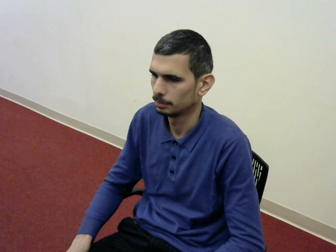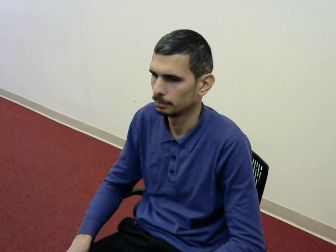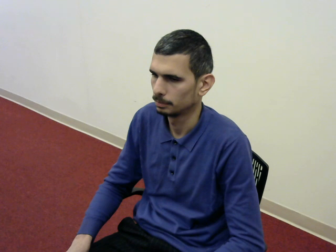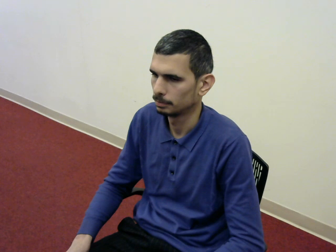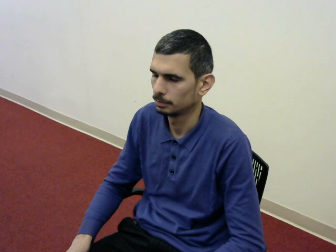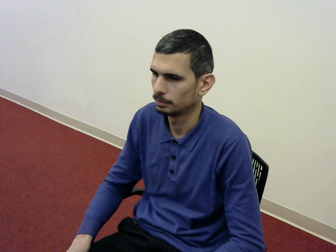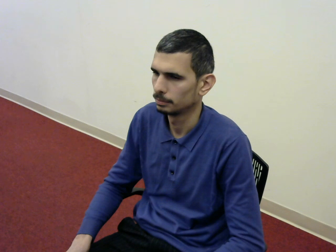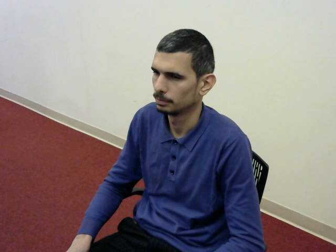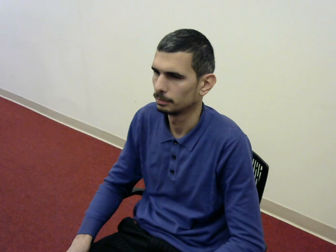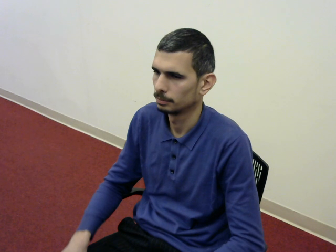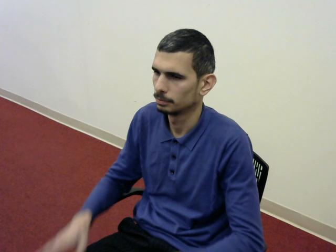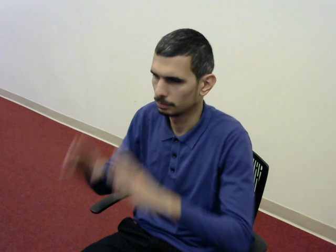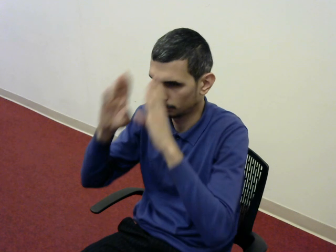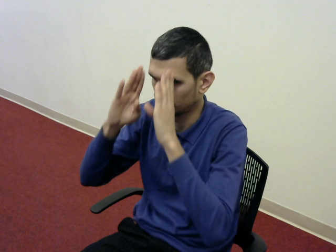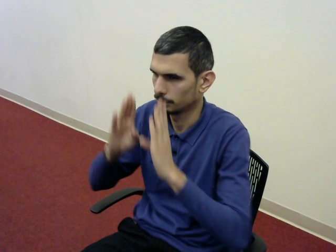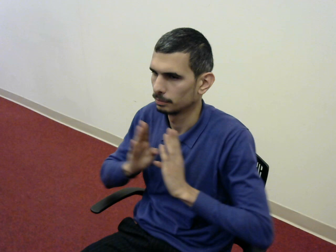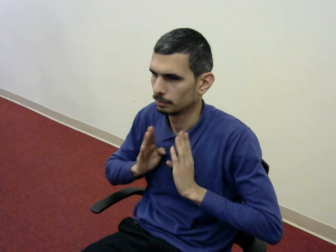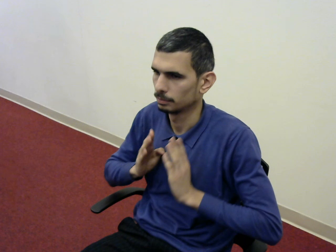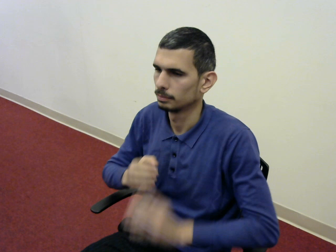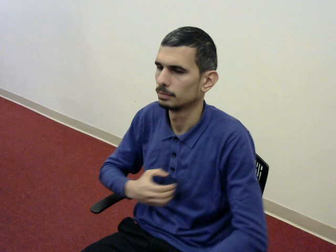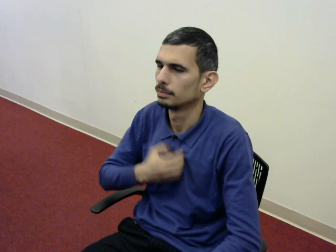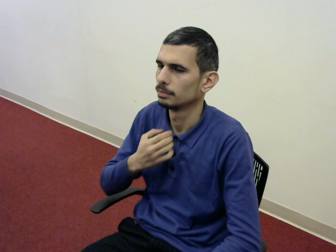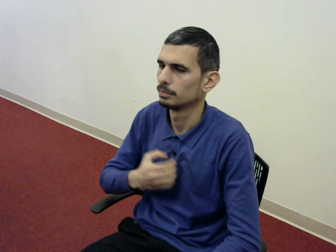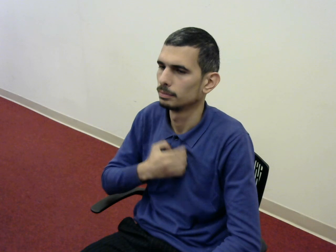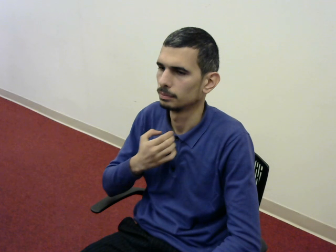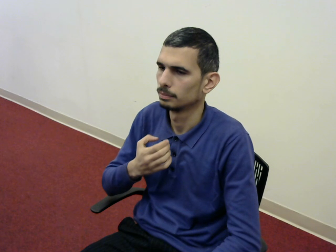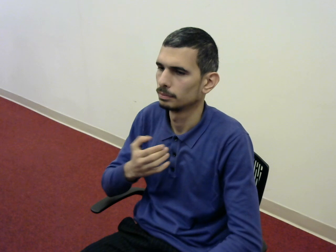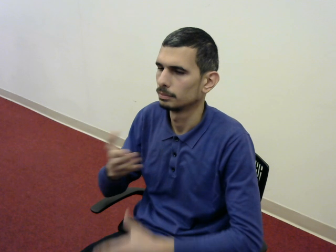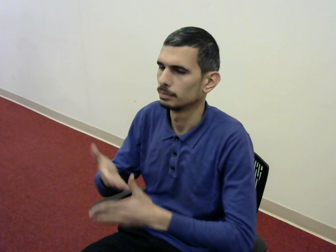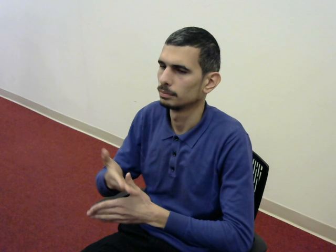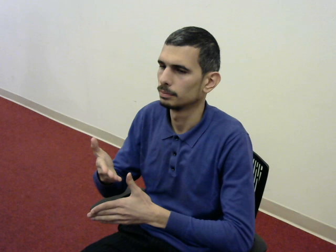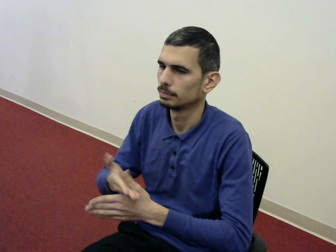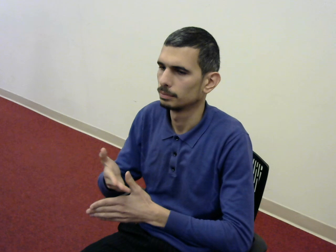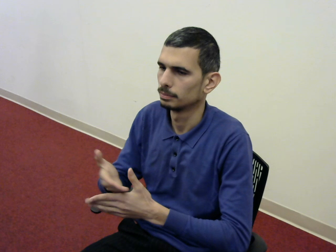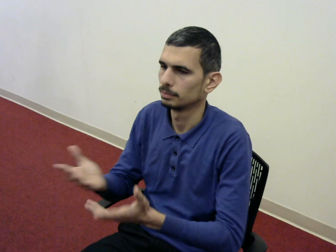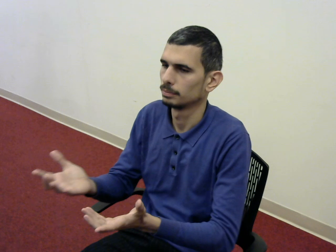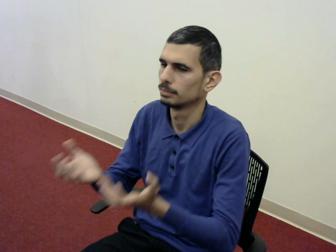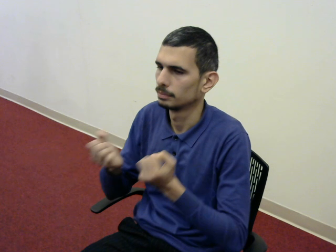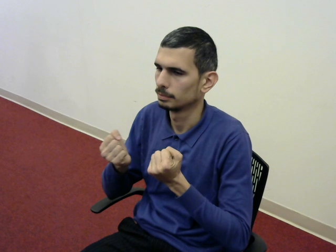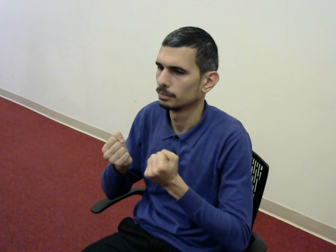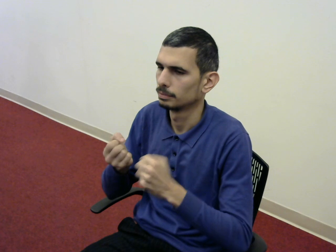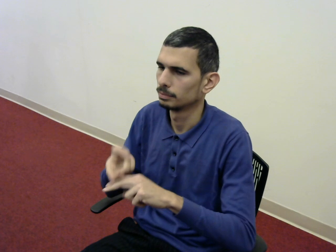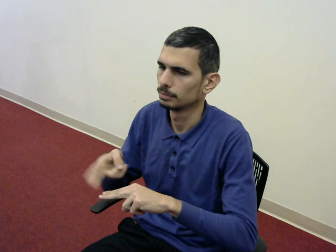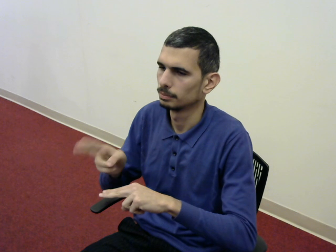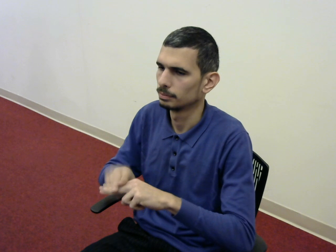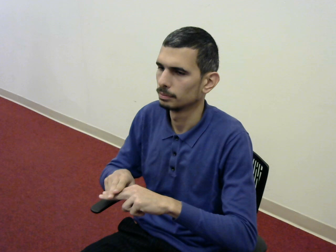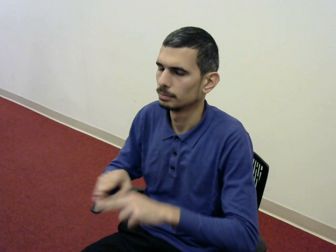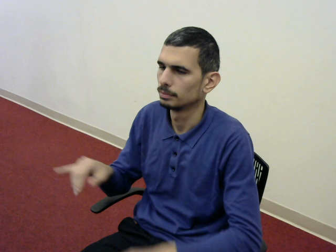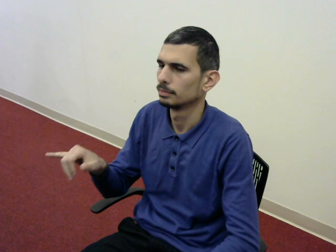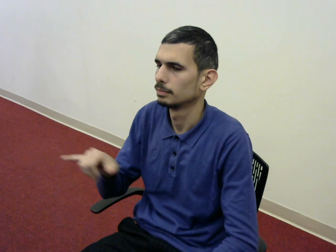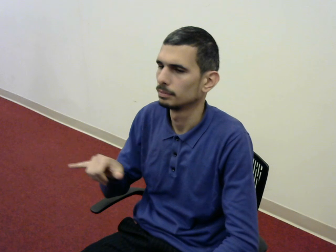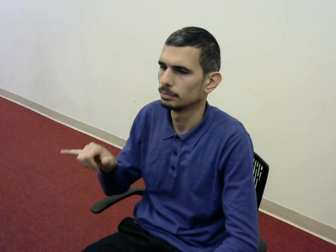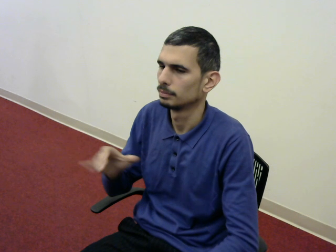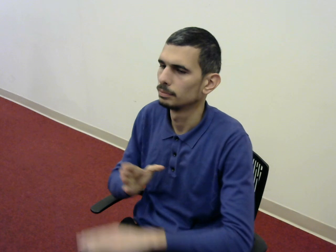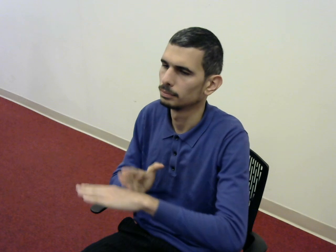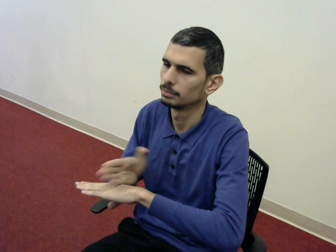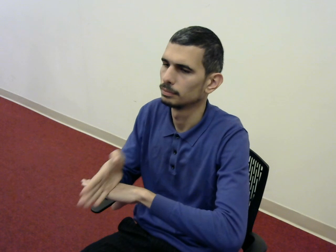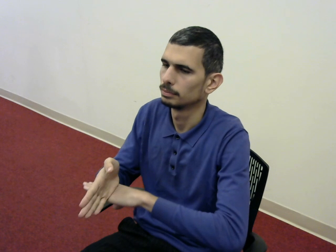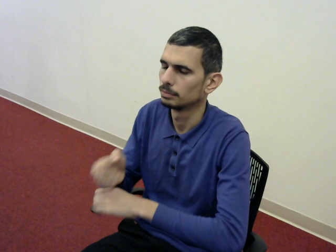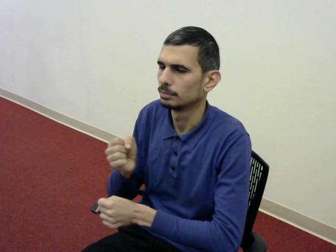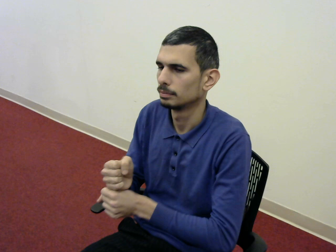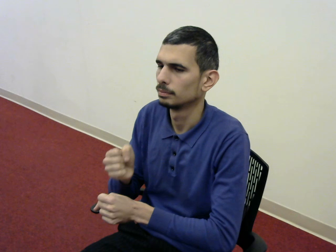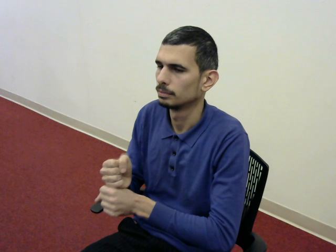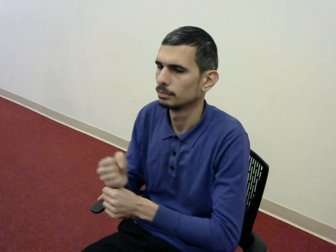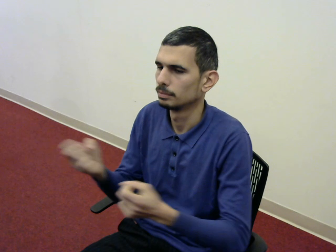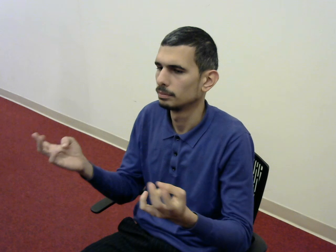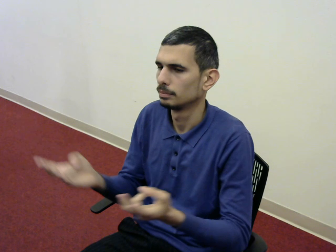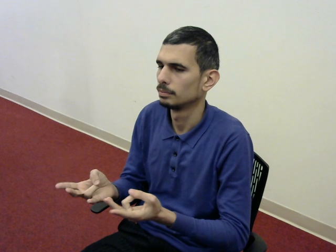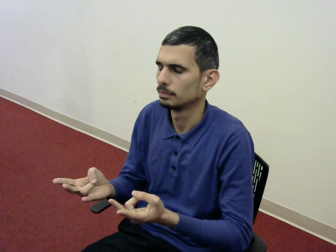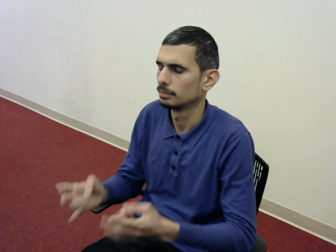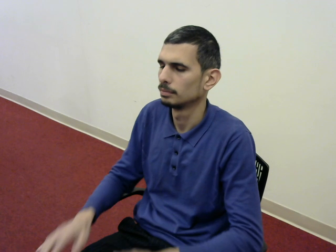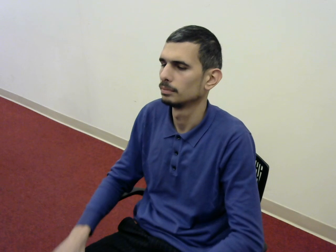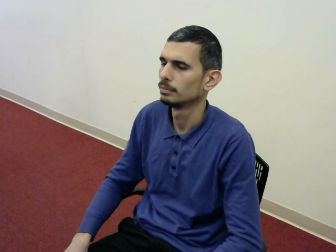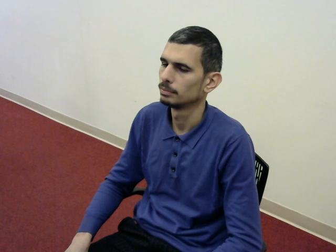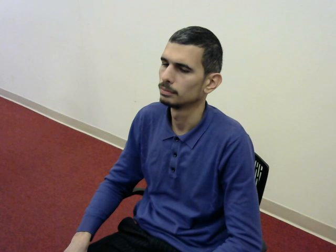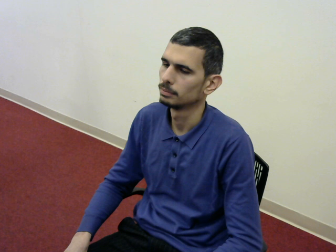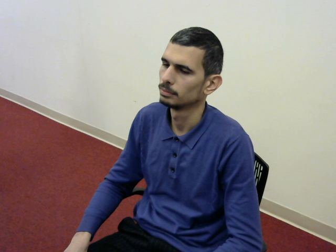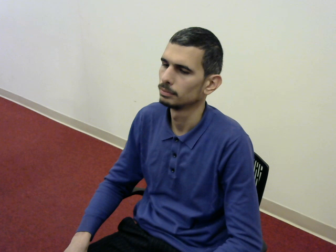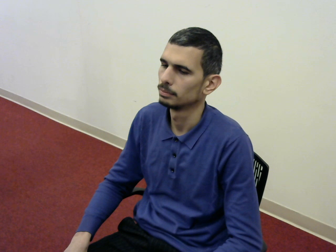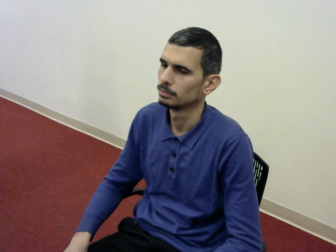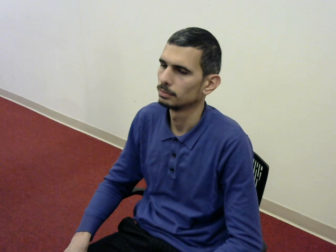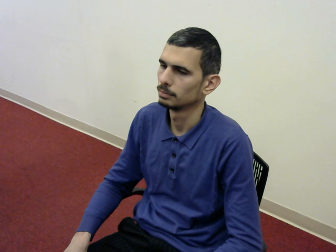Ünvanlı sosial yardım almaq üçün hara müraciət etmək lazımdır